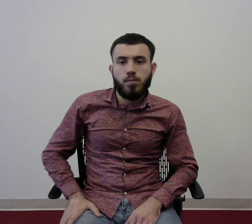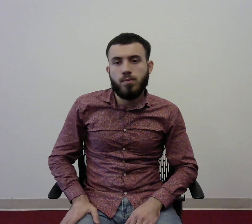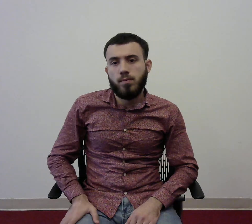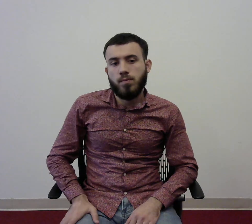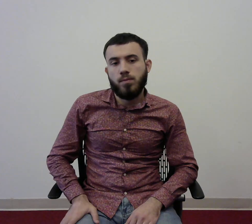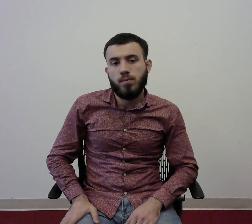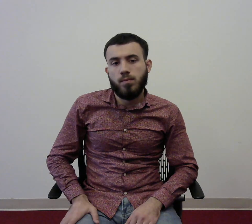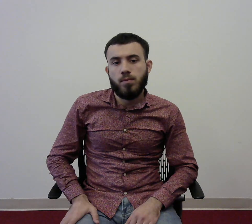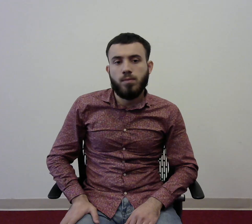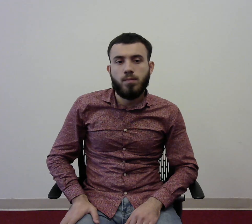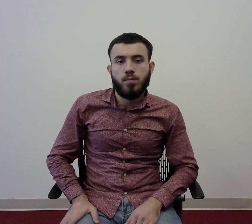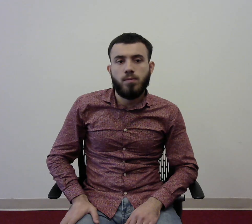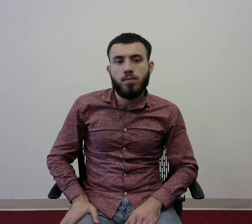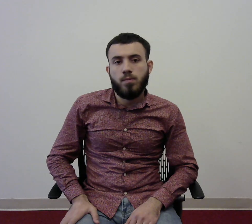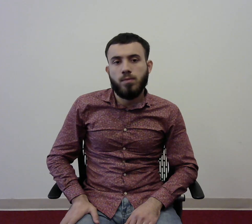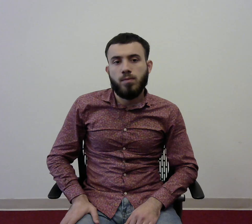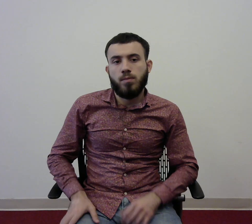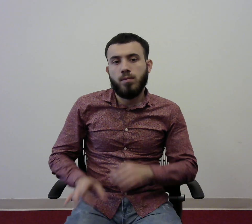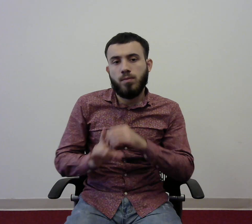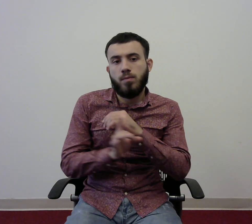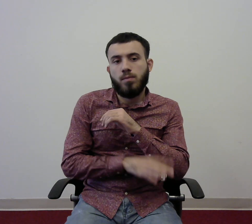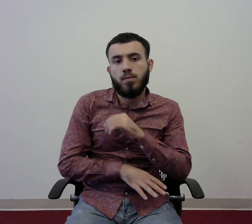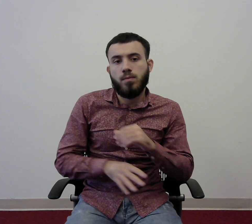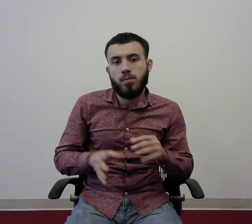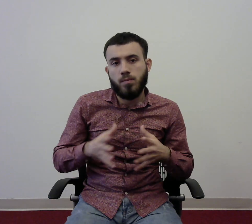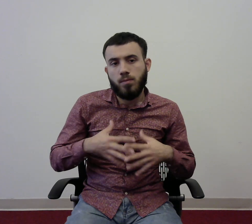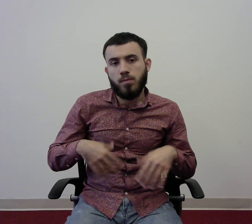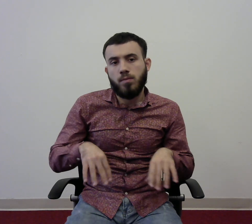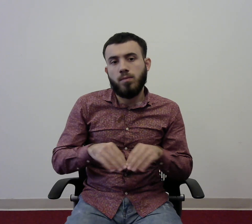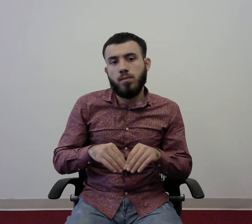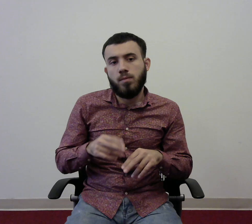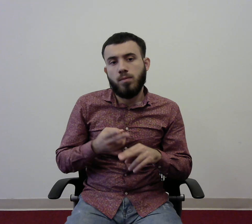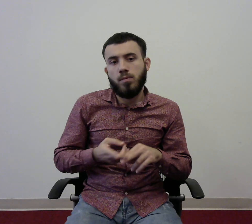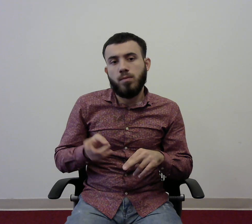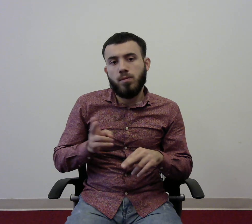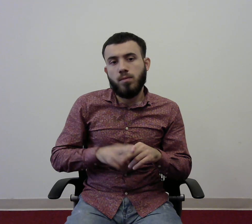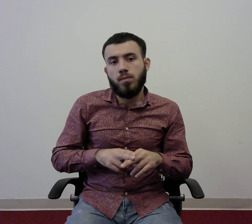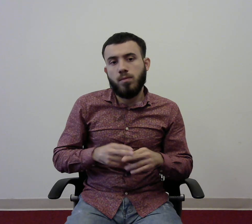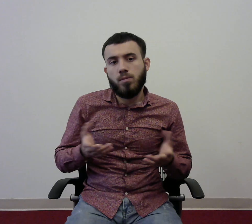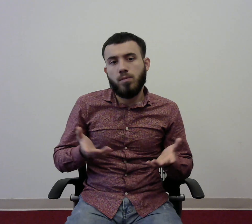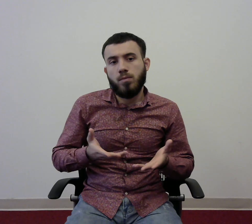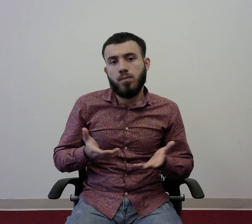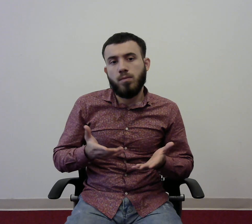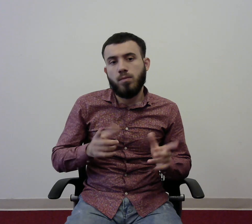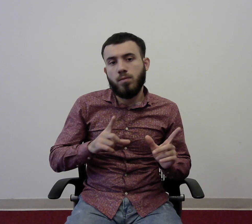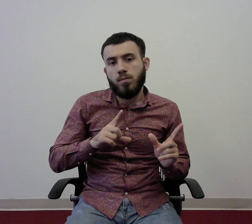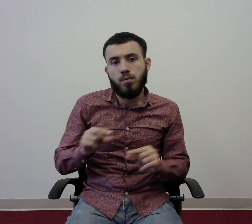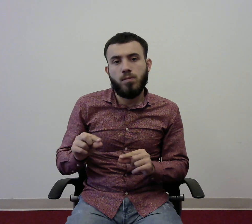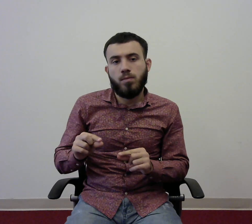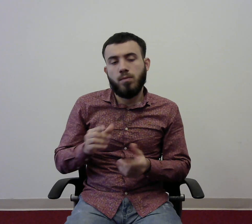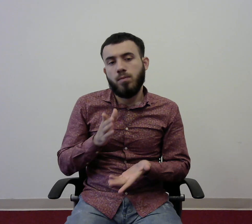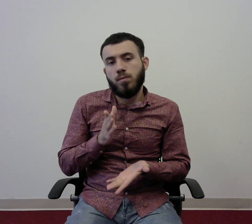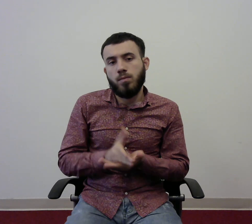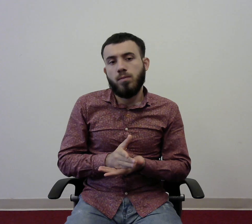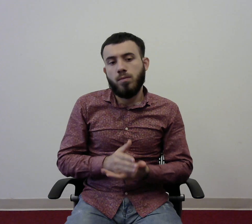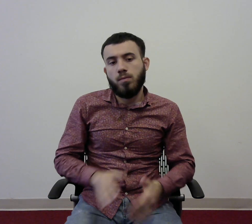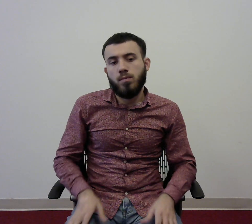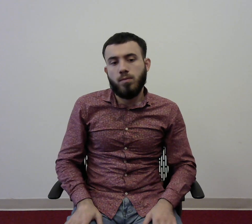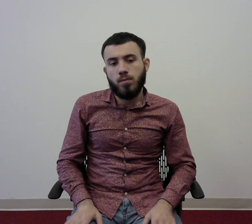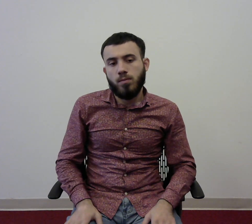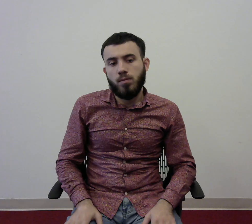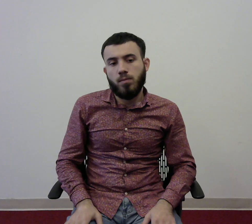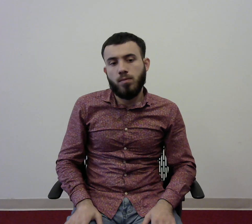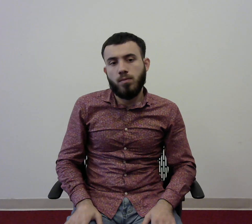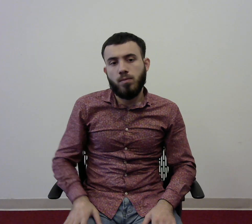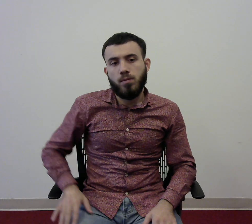Kasıb ailələr üçün hansı endirimlər var?